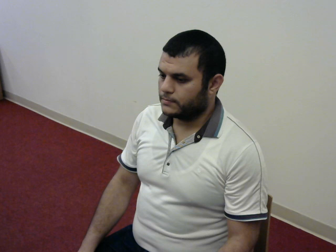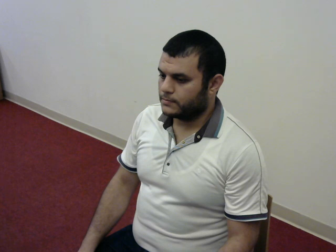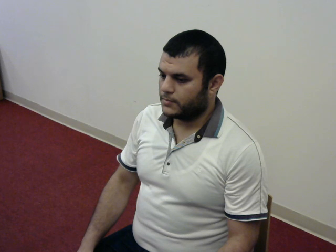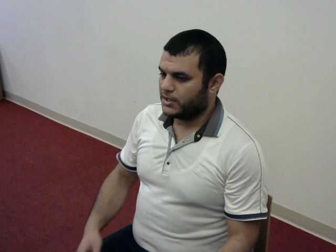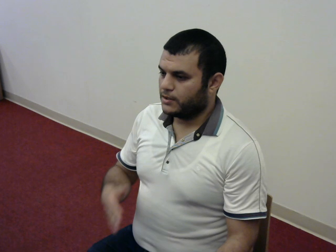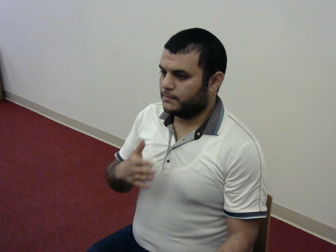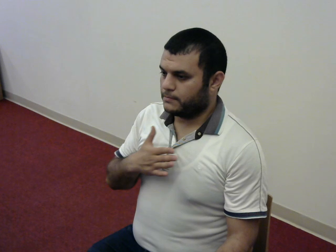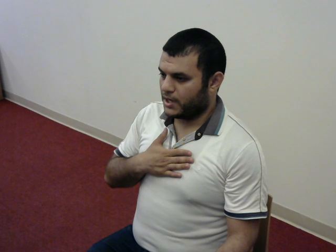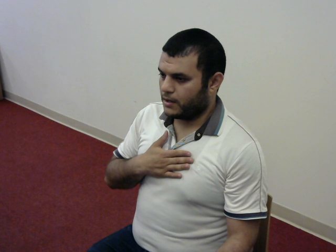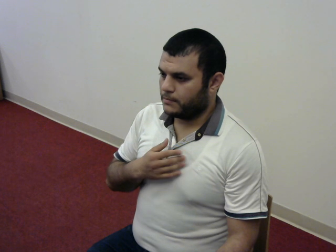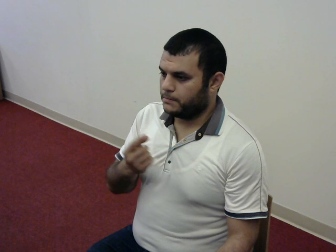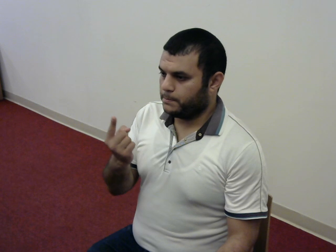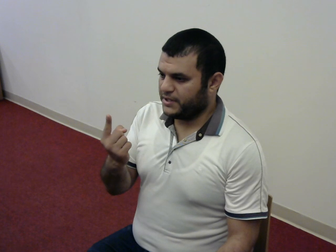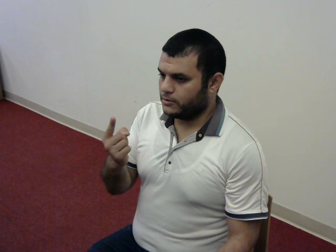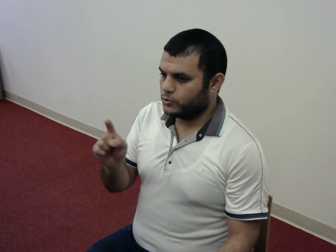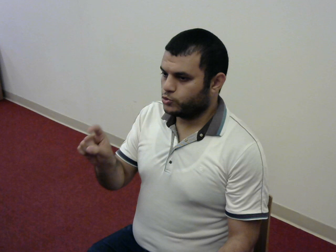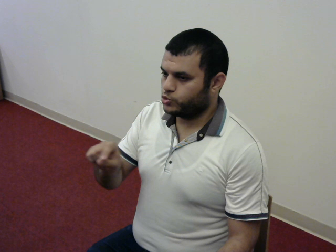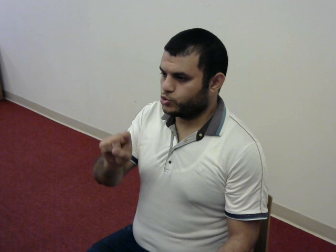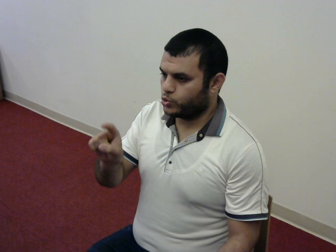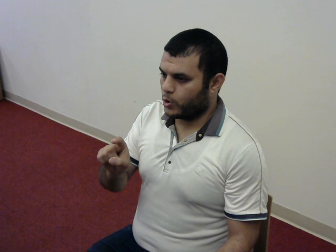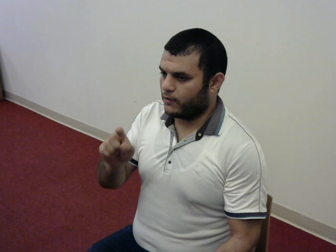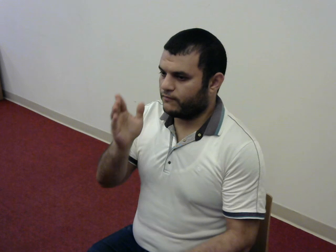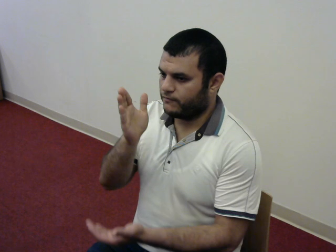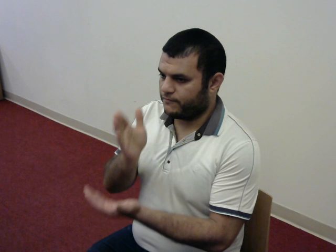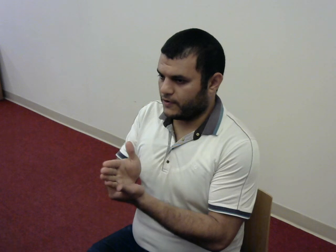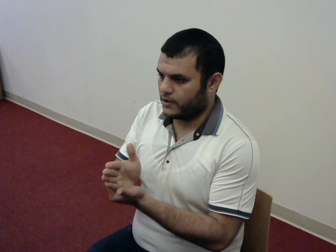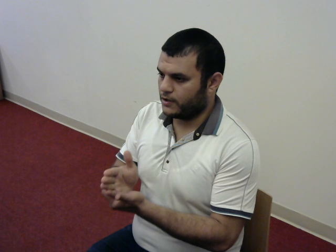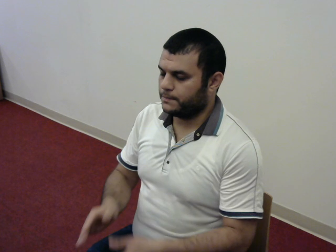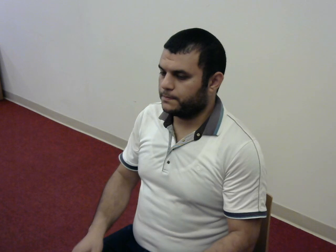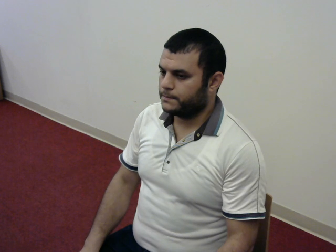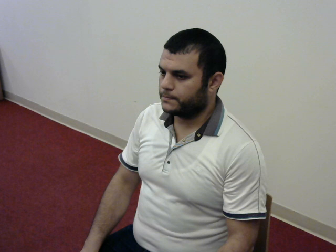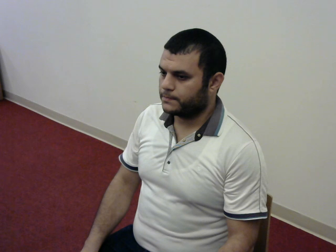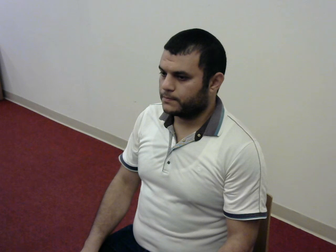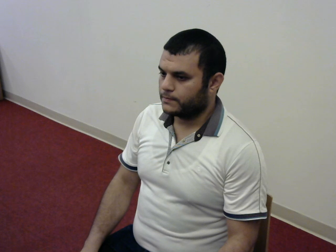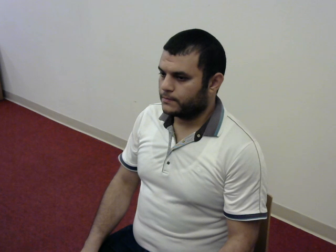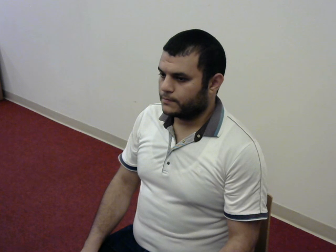Mənim bir sualım var